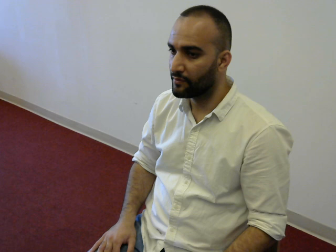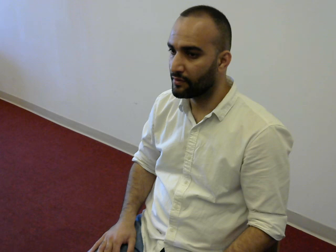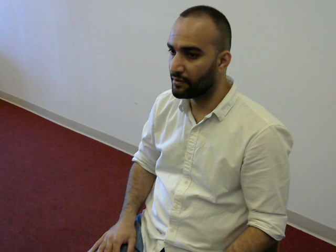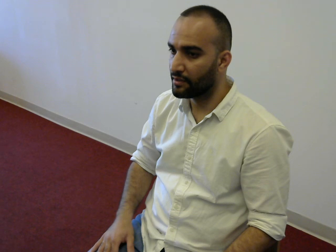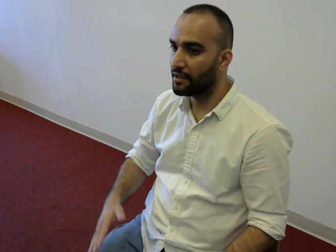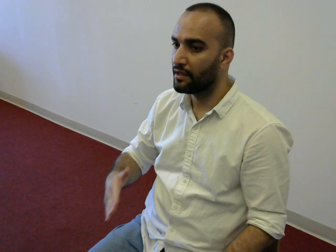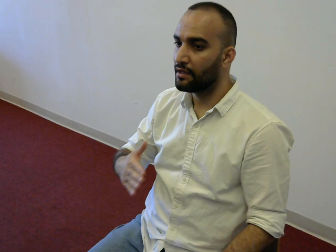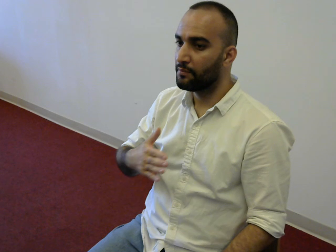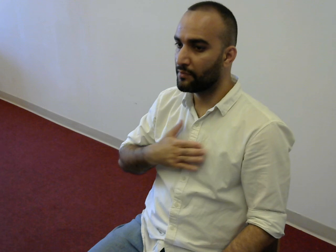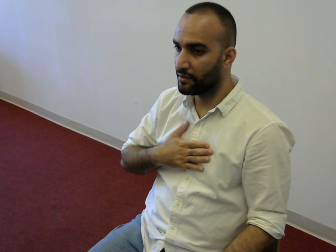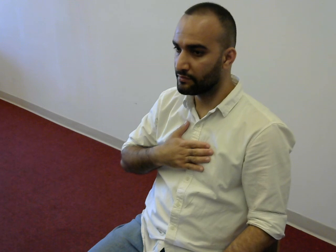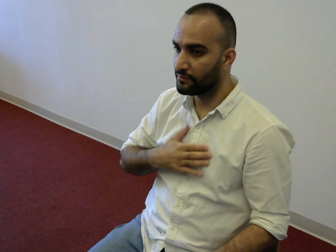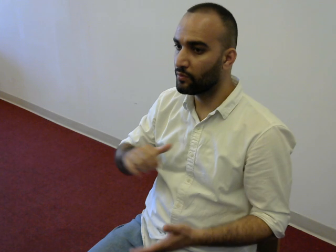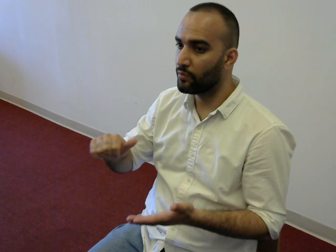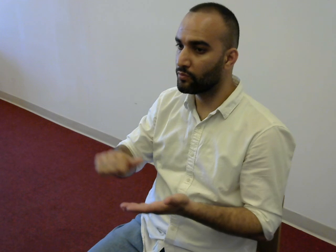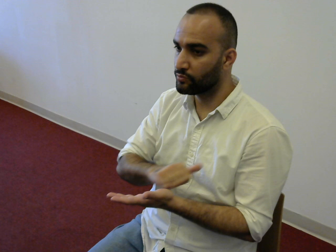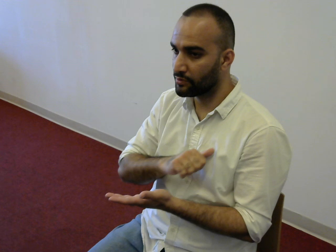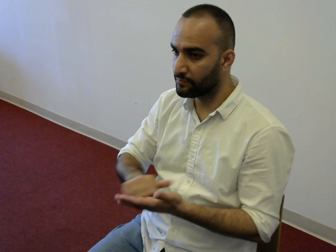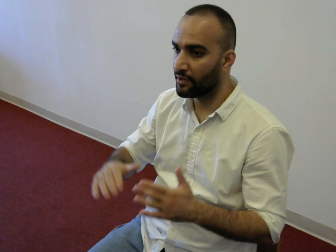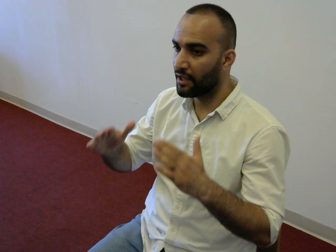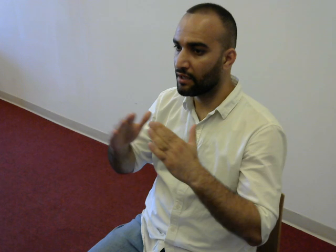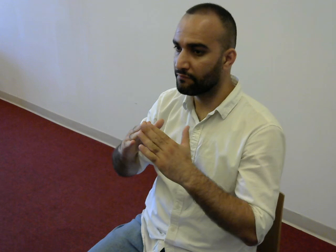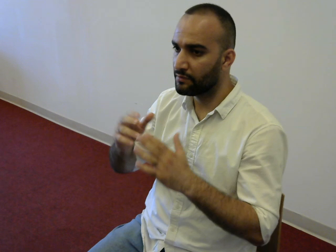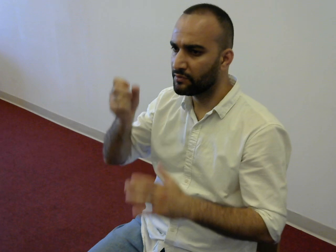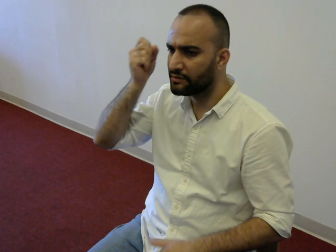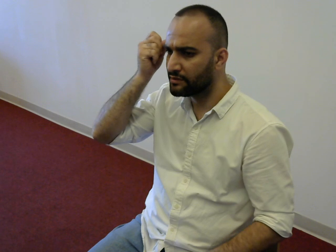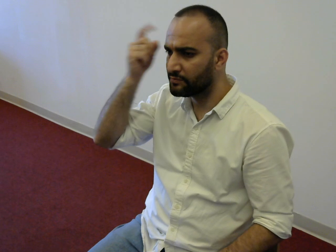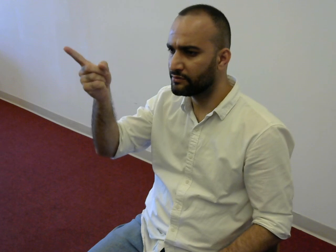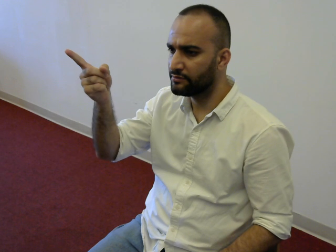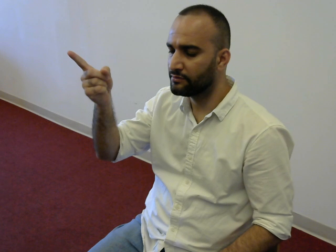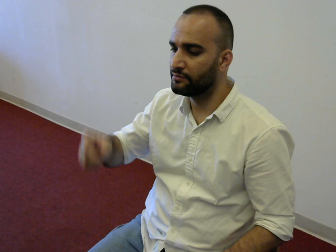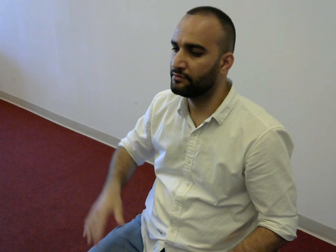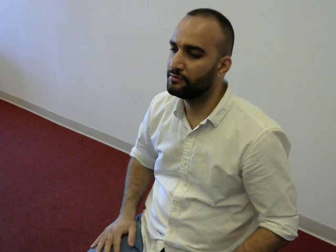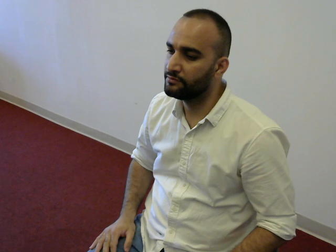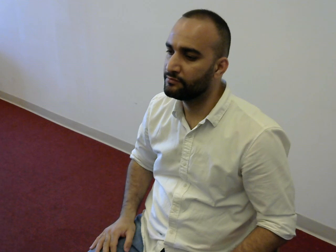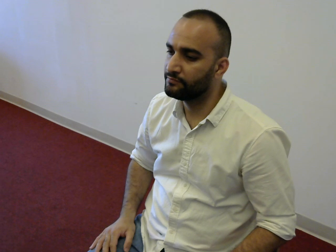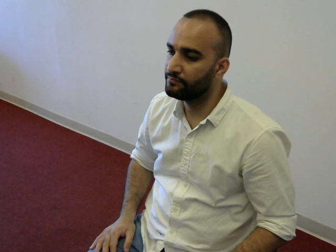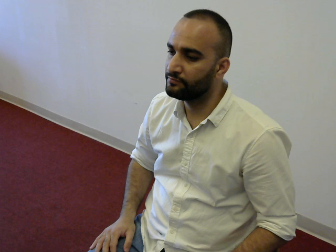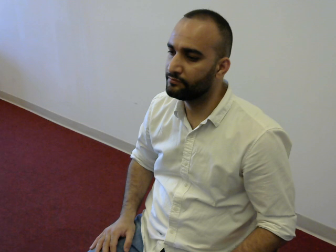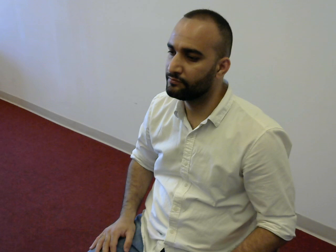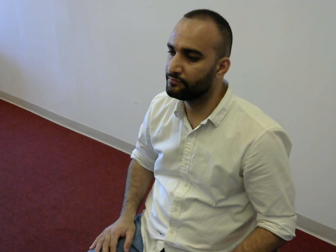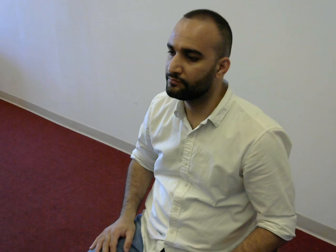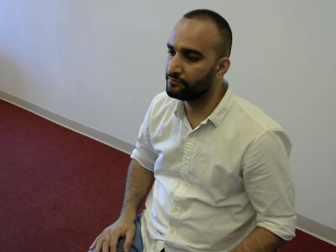Mən sənədlərimi evdə unutmuşam